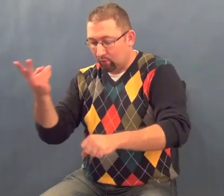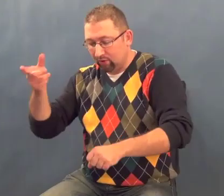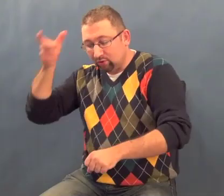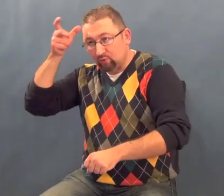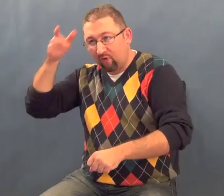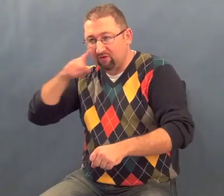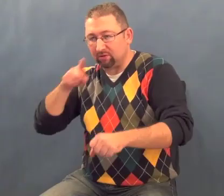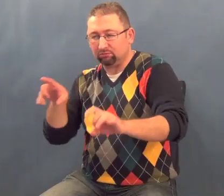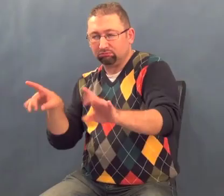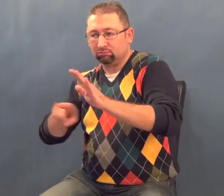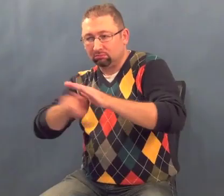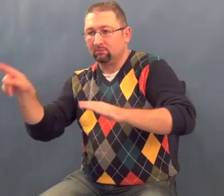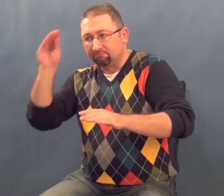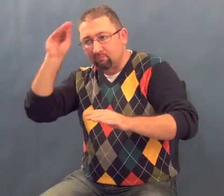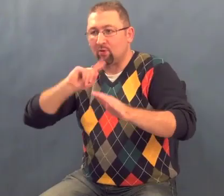A obok widać człowieka, który biegnie, ucieka.